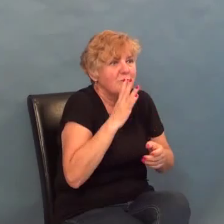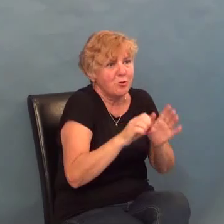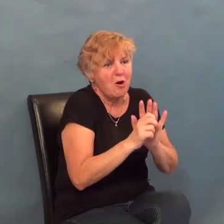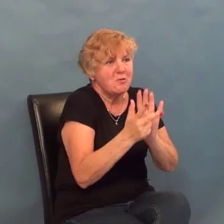Kończą.